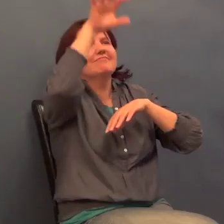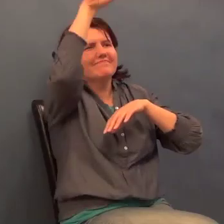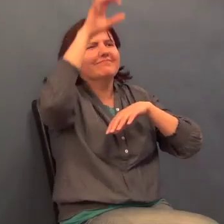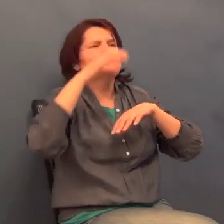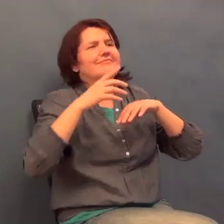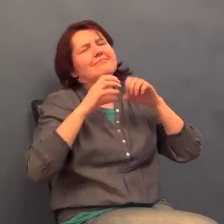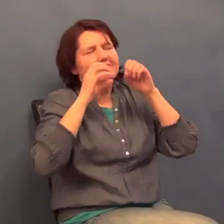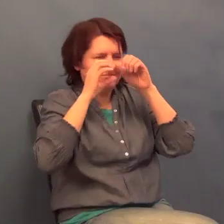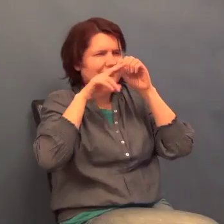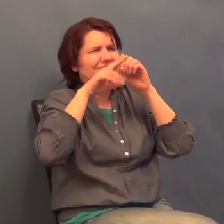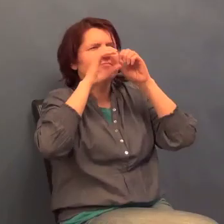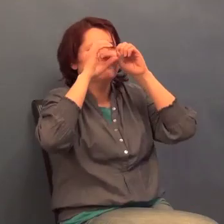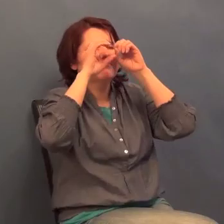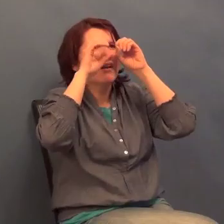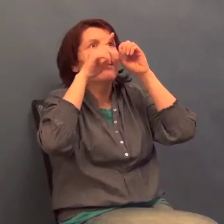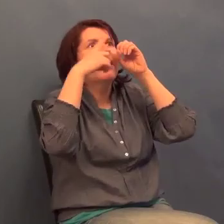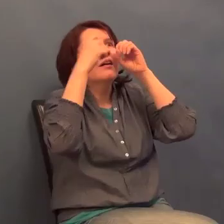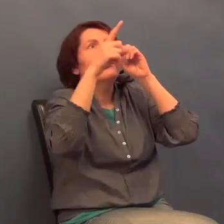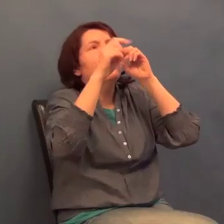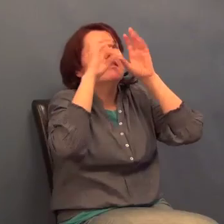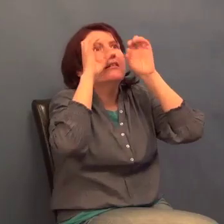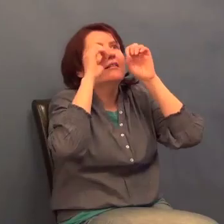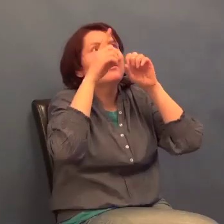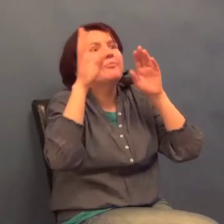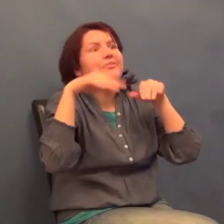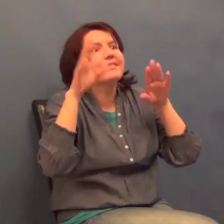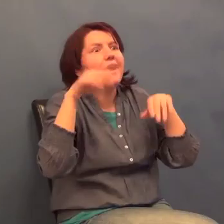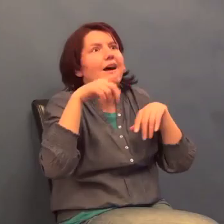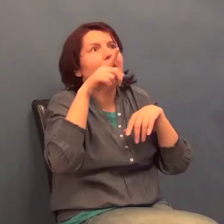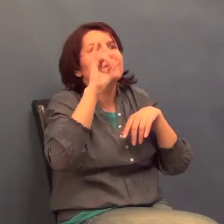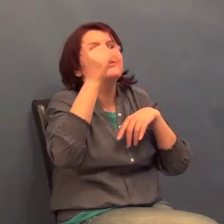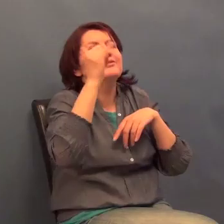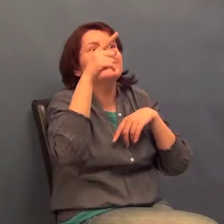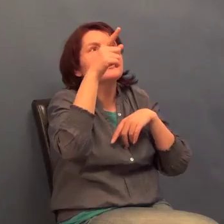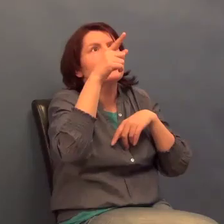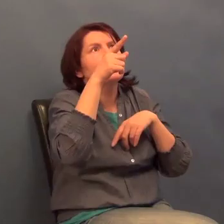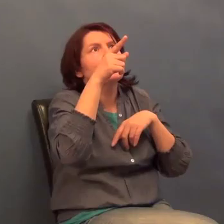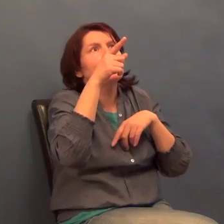Przez lornetkę na górze widzi żółtego ptaka.